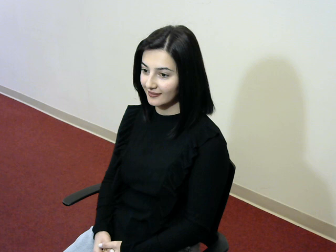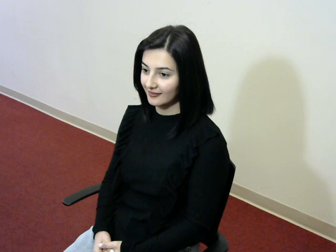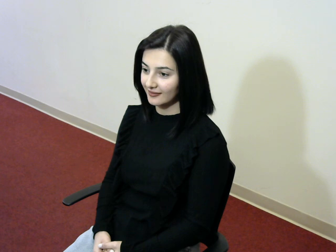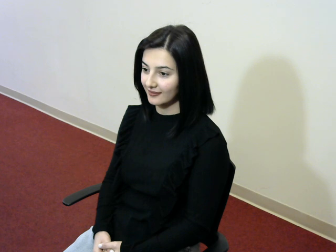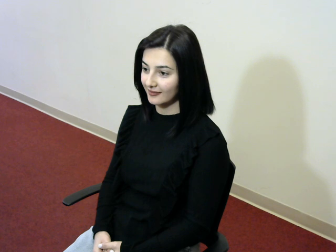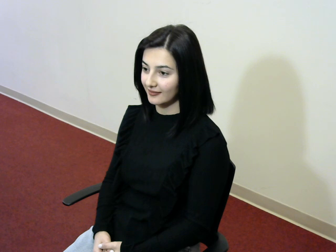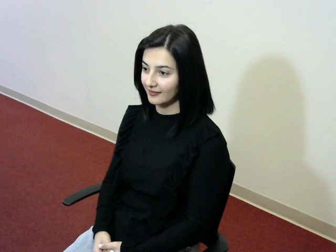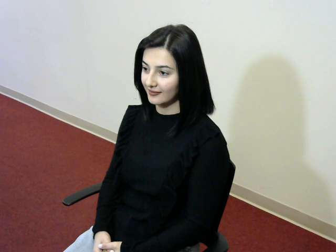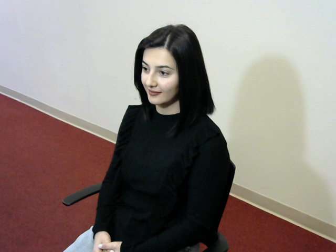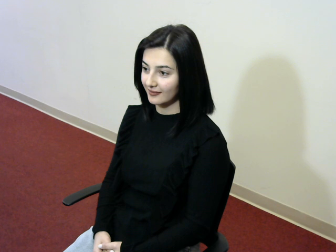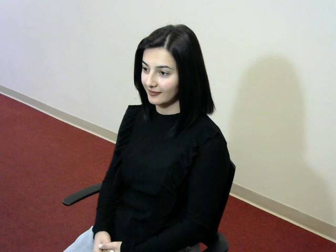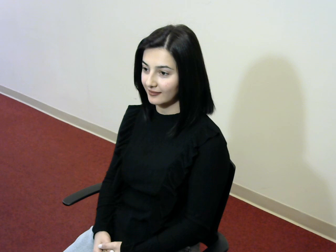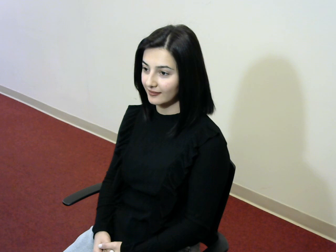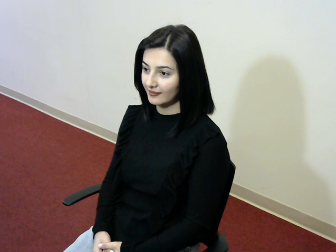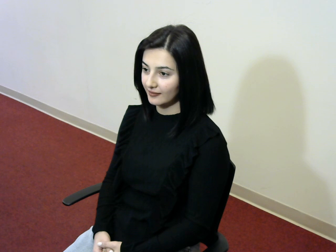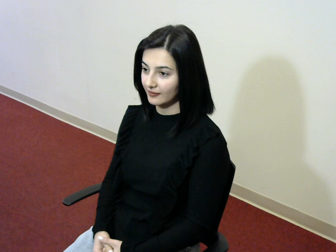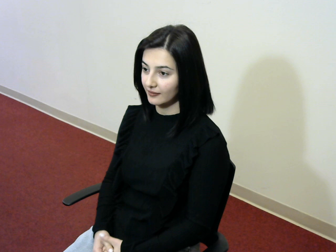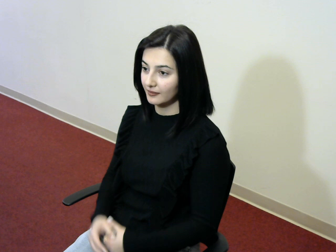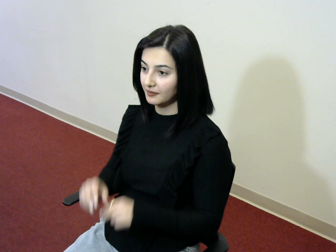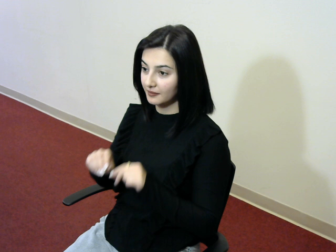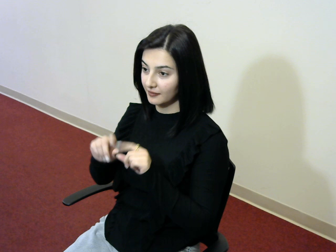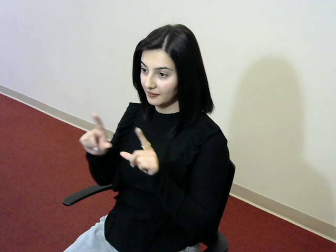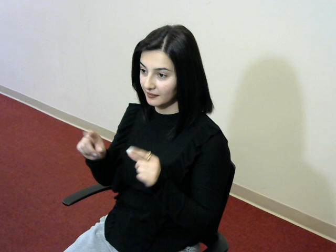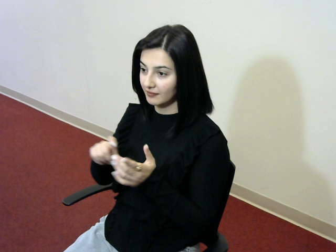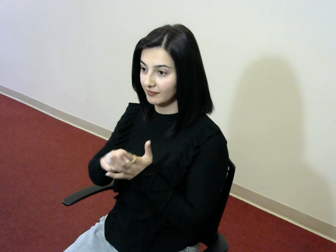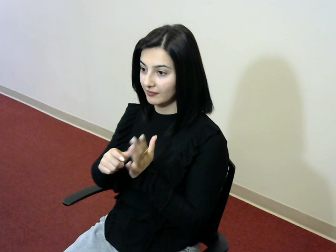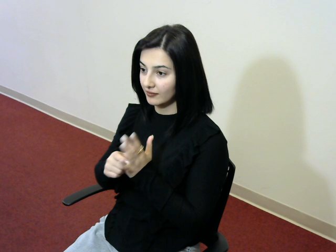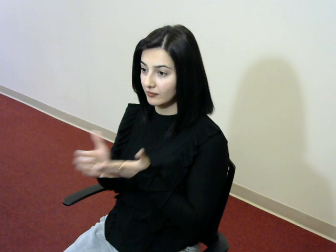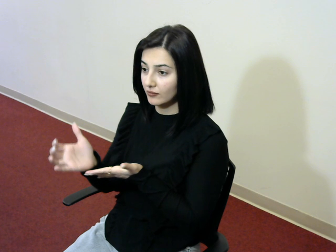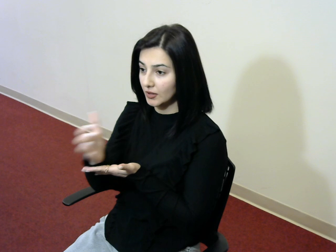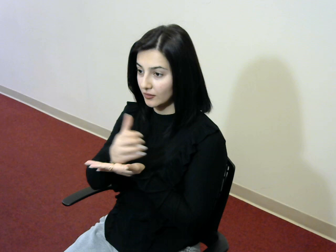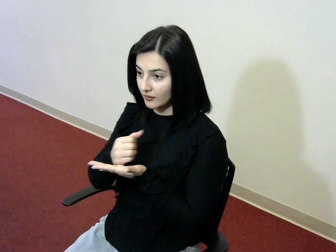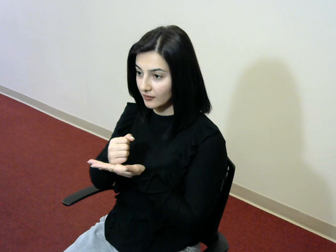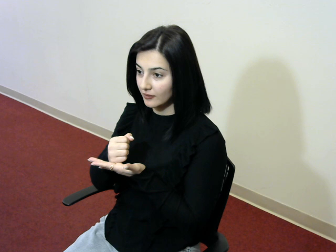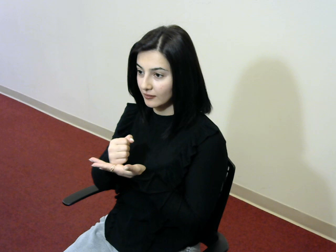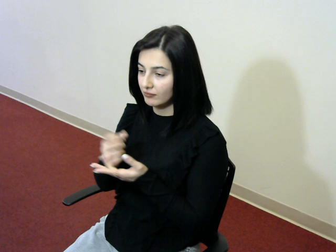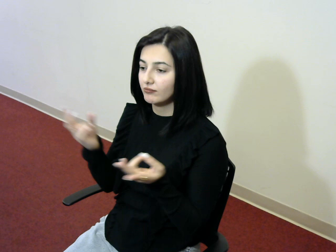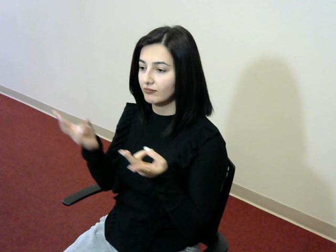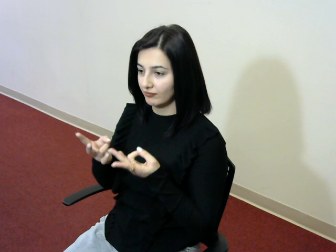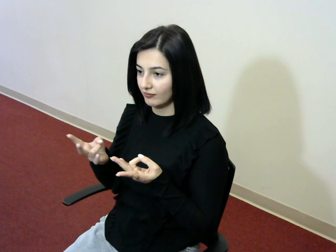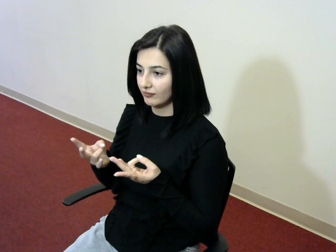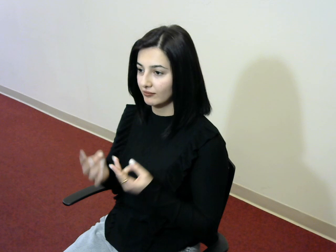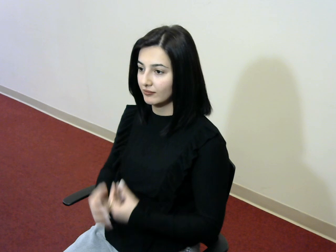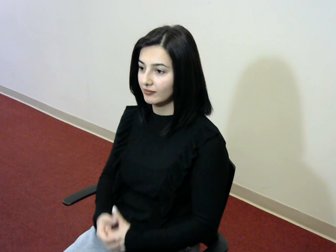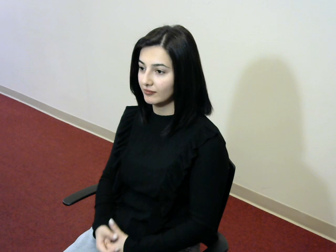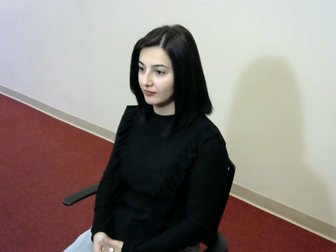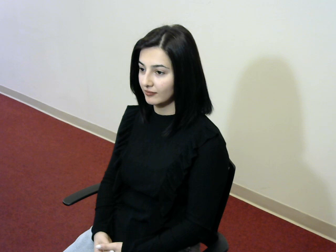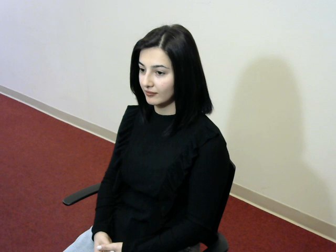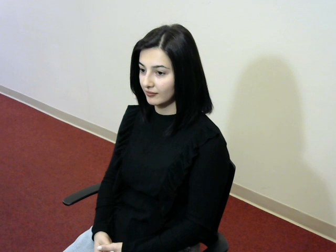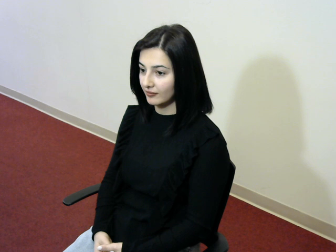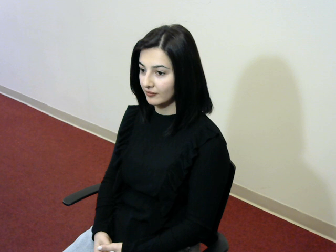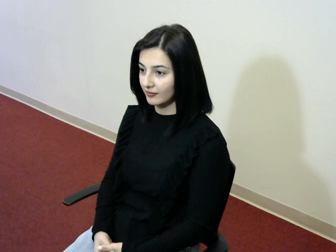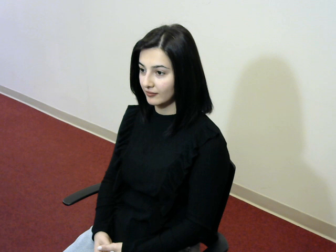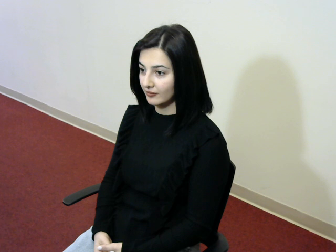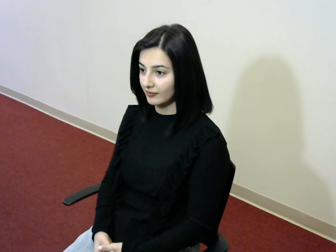Məktəbdə otaqları yığışdırmaq lazımdır